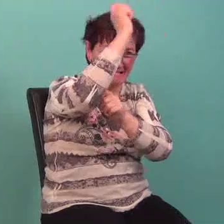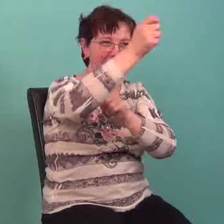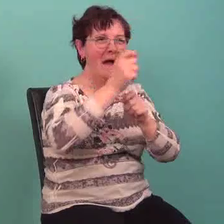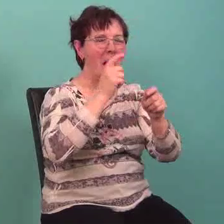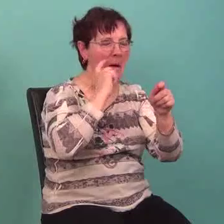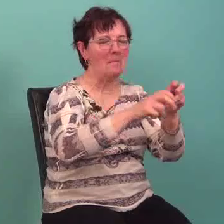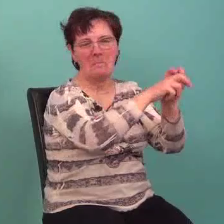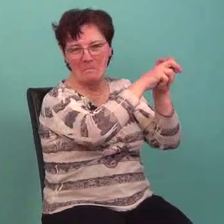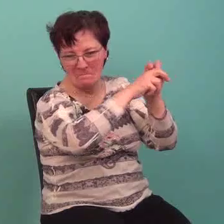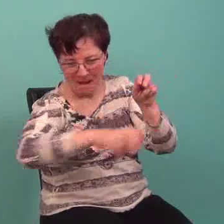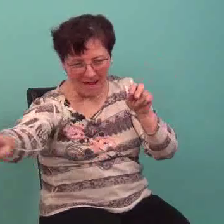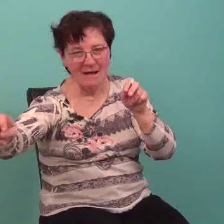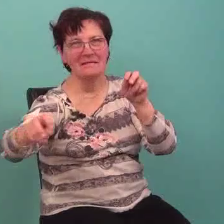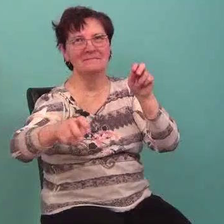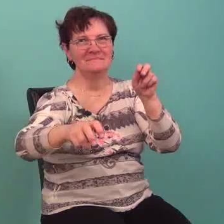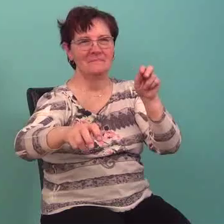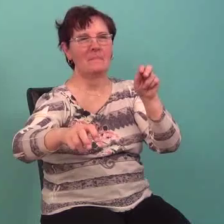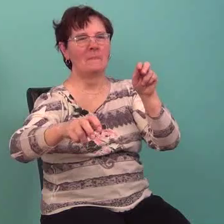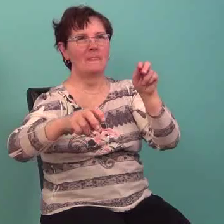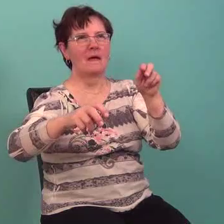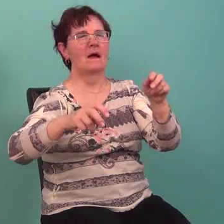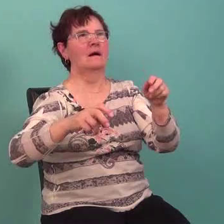Kot ucieka.